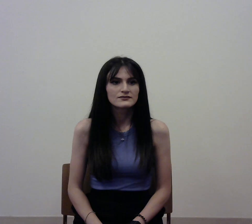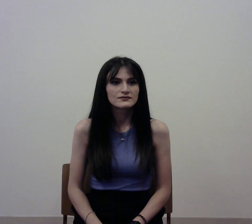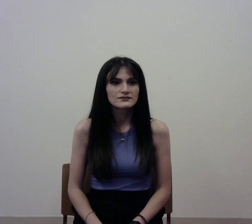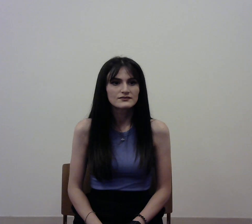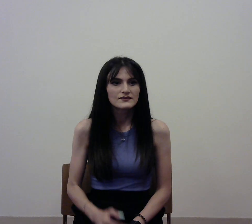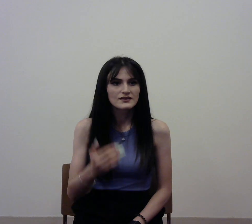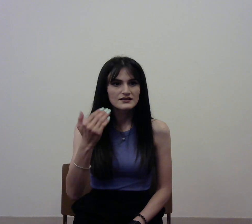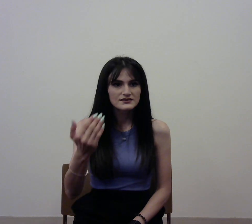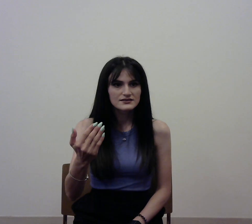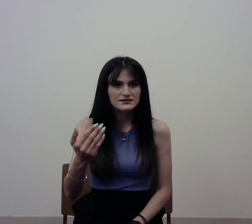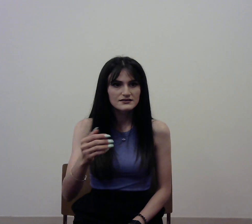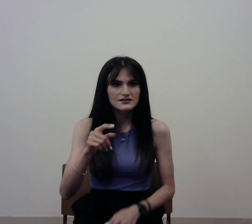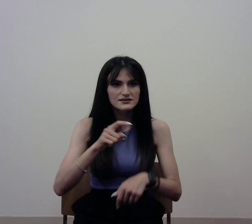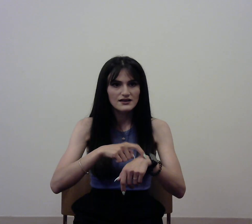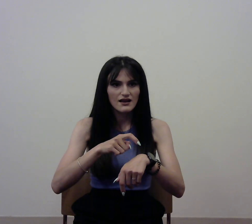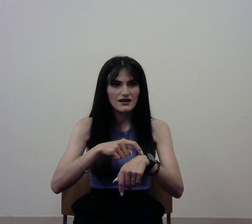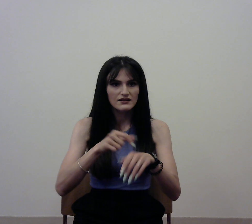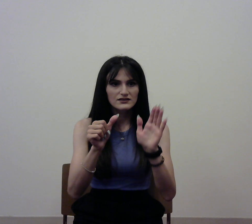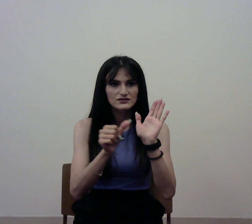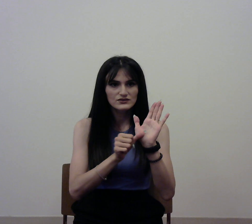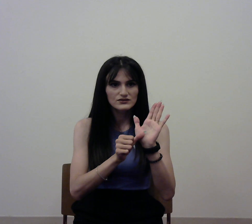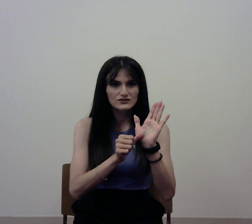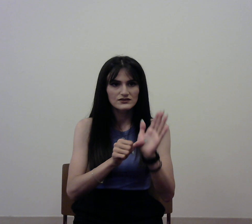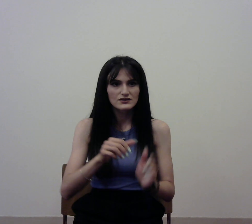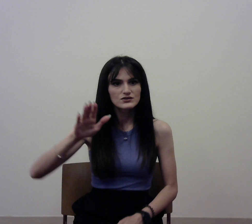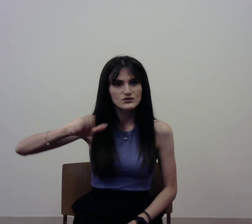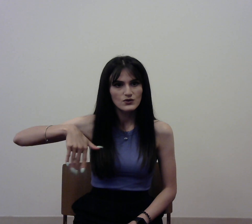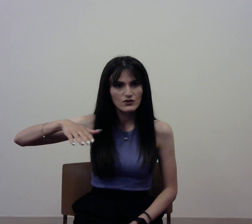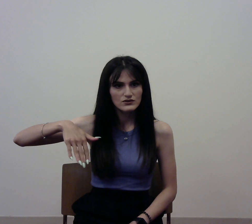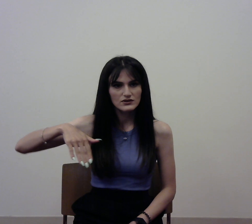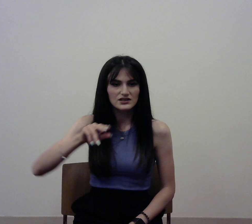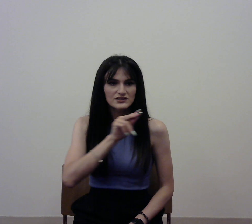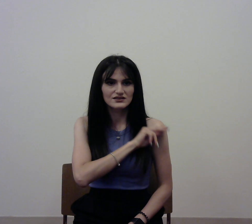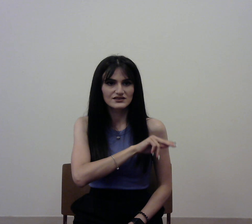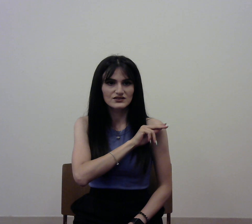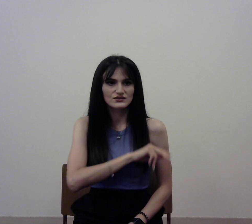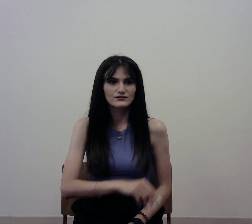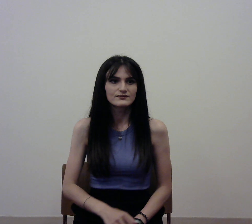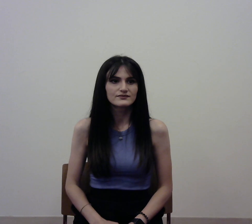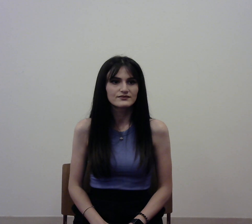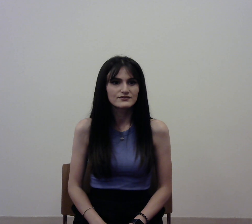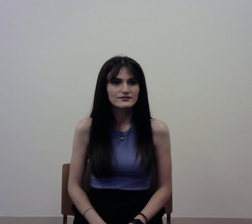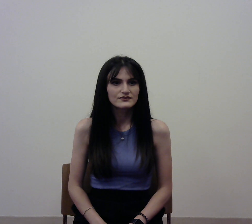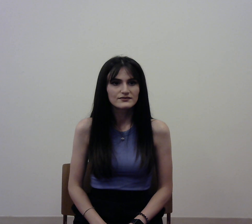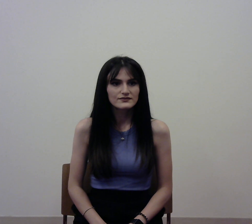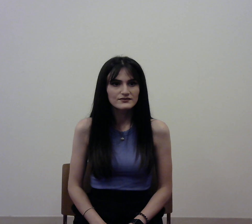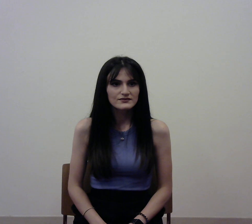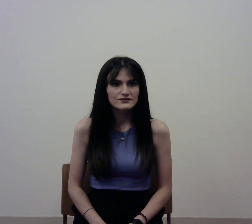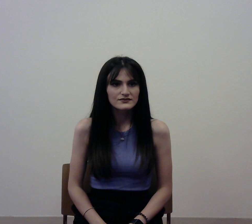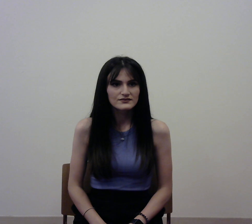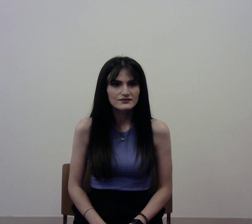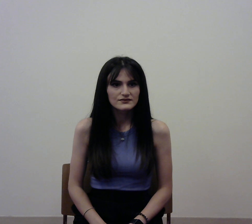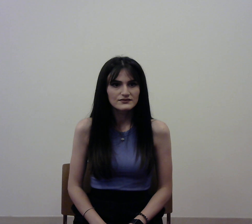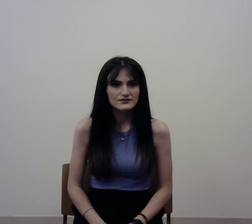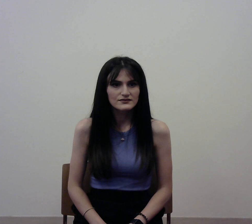Siz saat 6-dan sonra işləyirsiz?